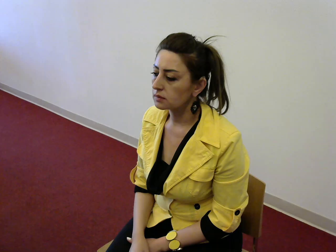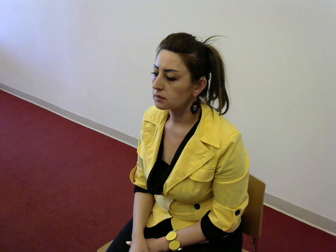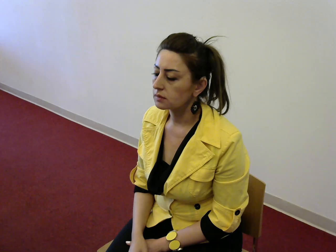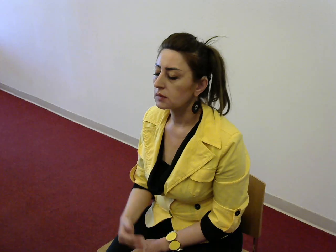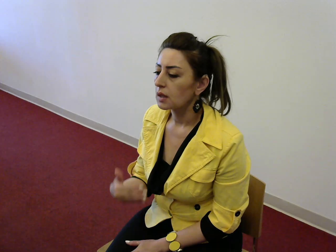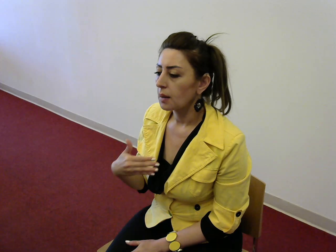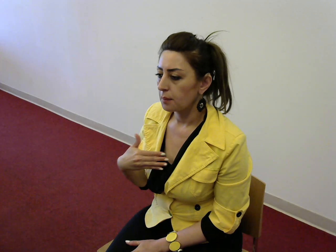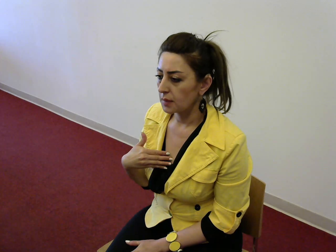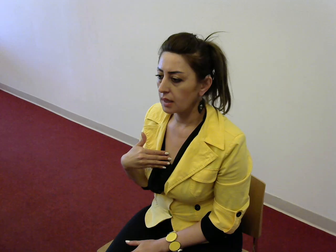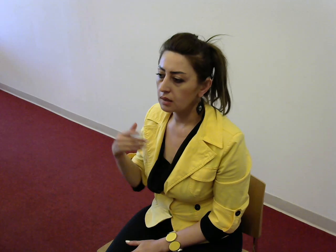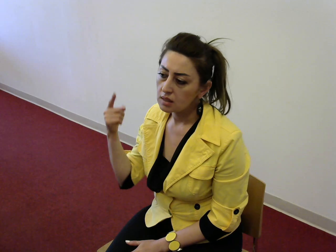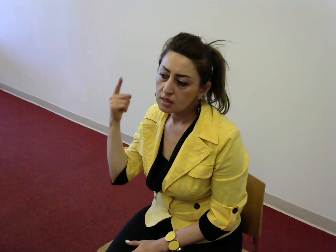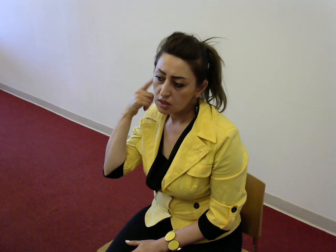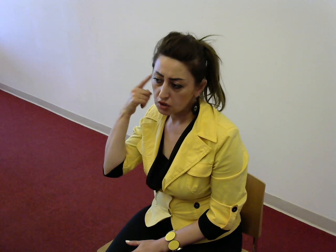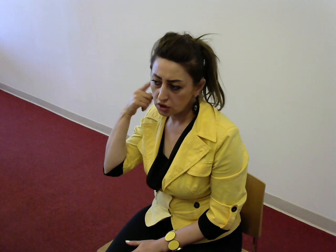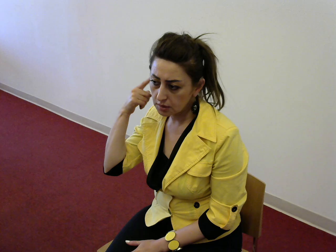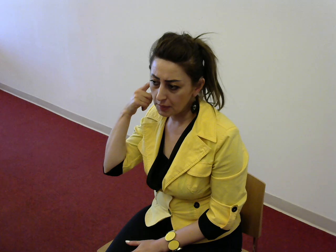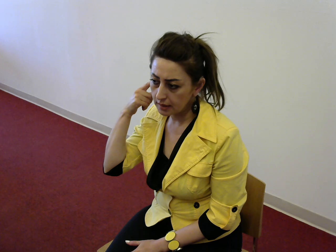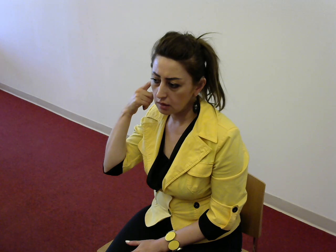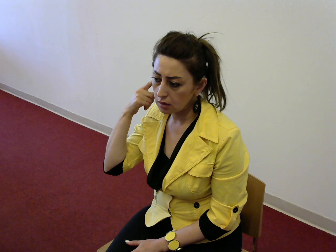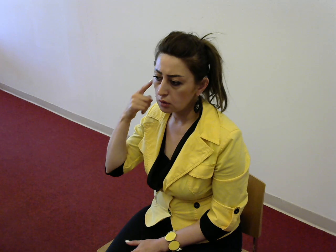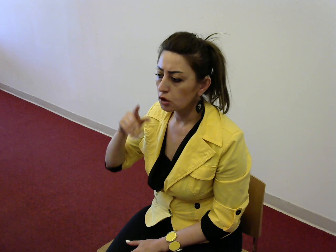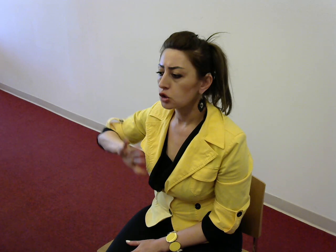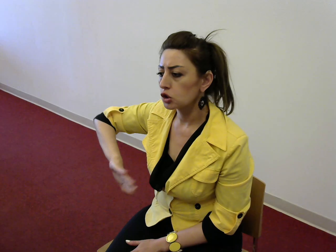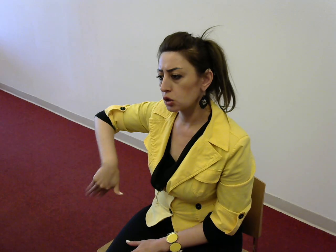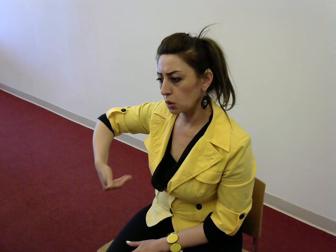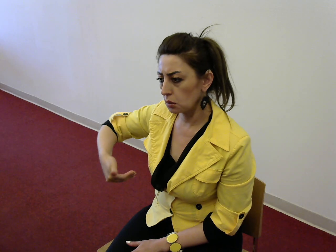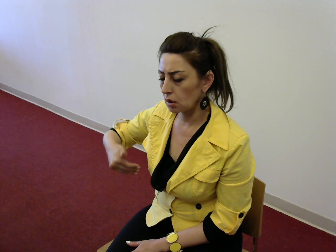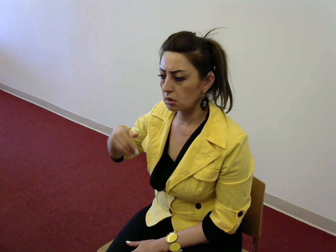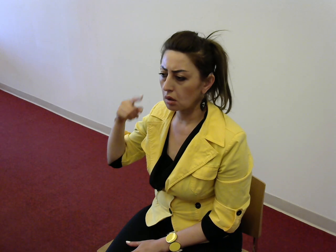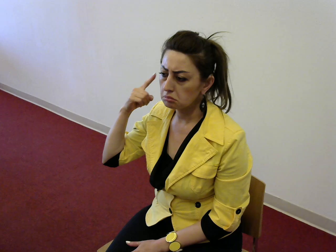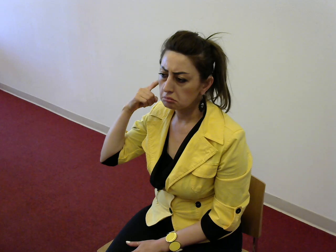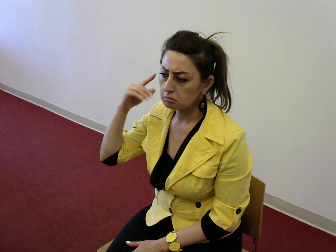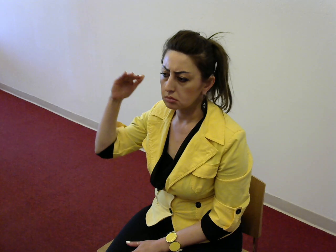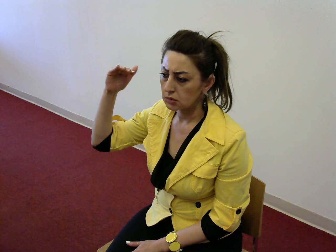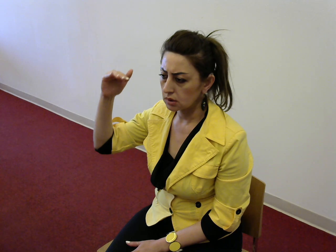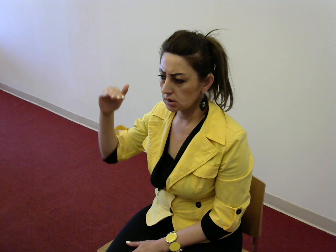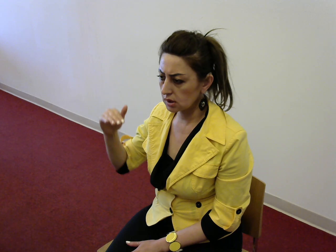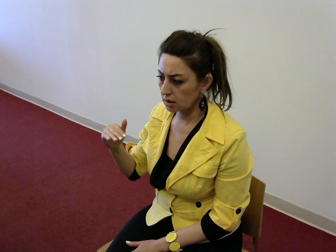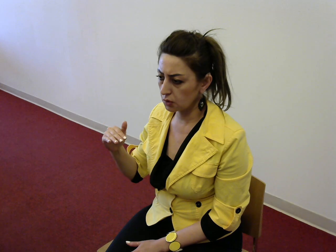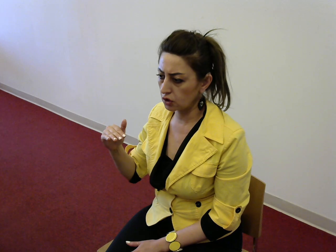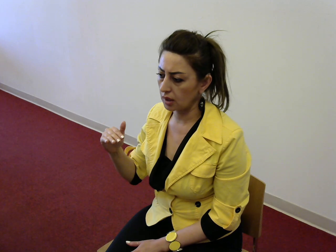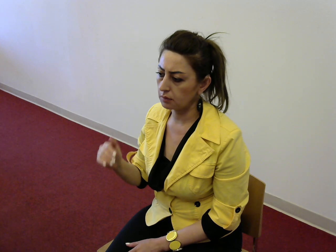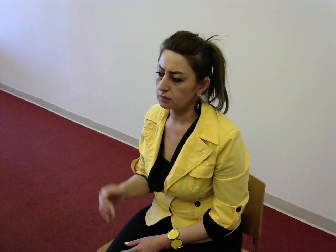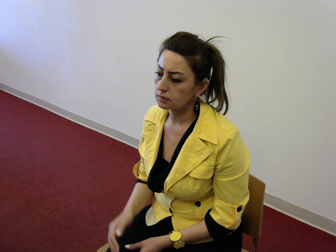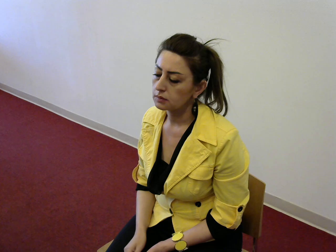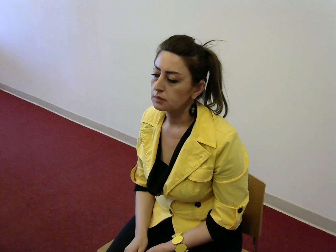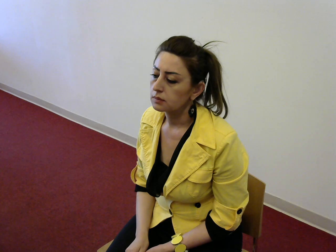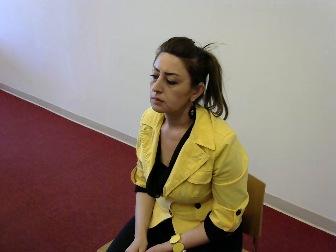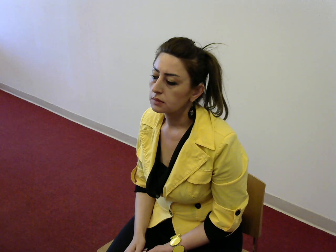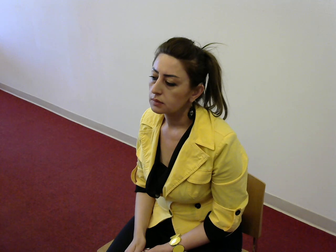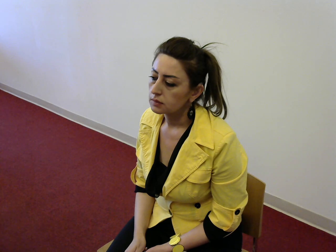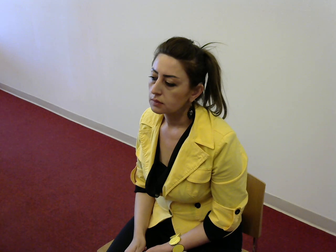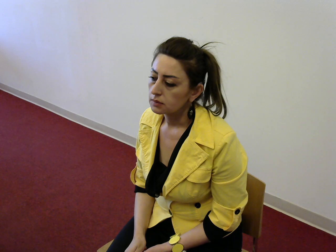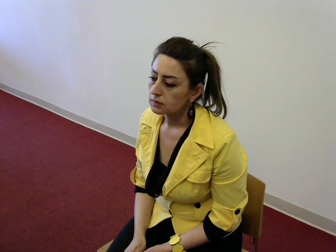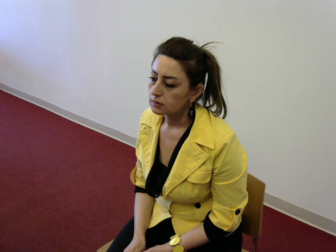Mən eşitməni sonradan itirmişəm